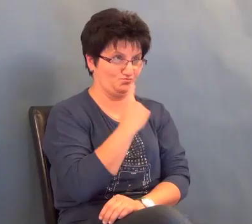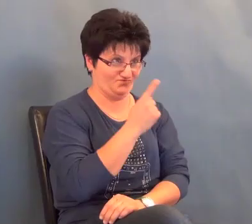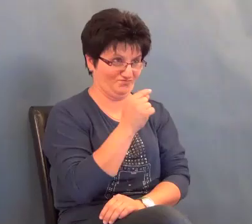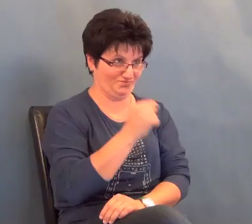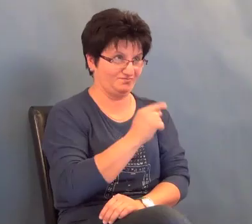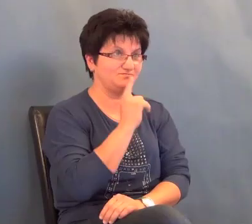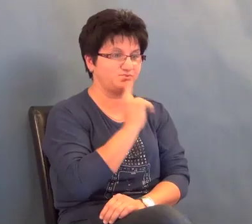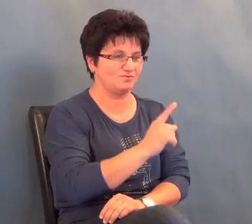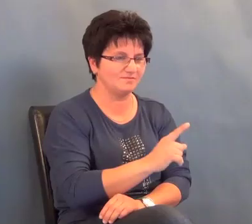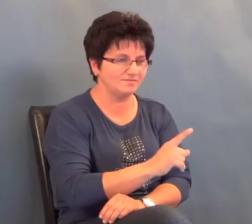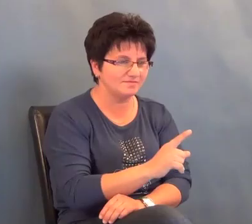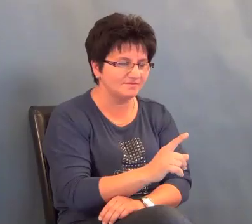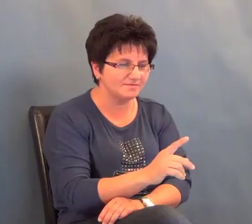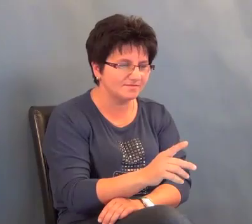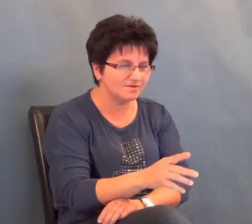Muszę powiedzieć?